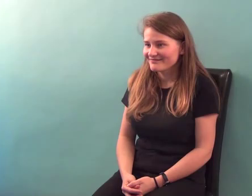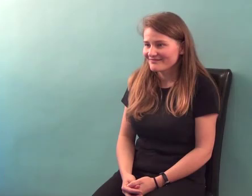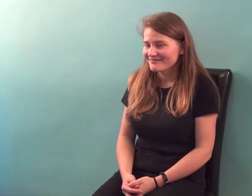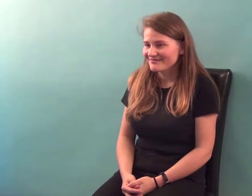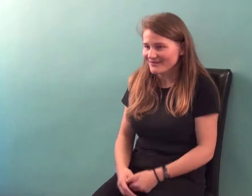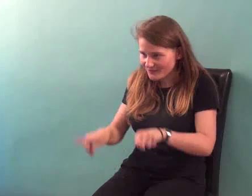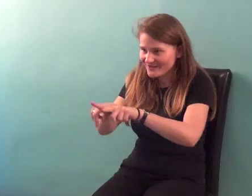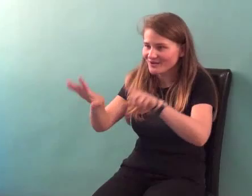Też siódma i już.